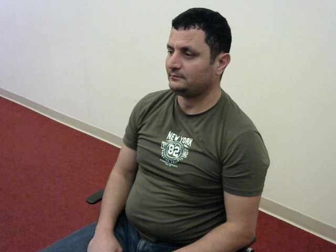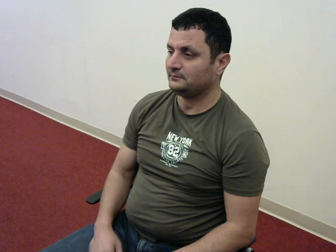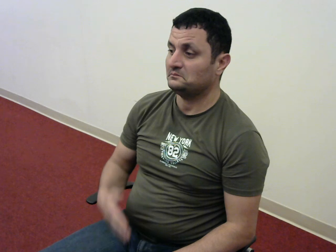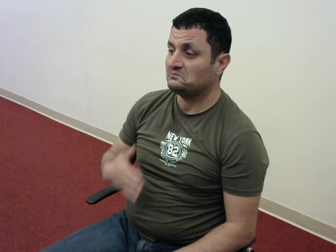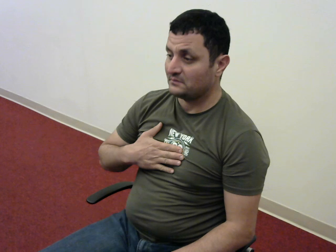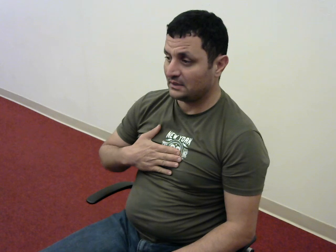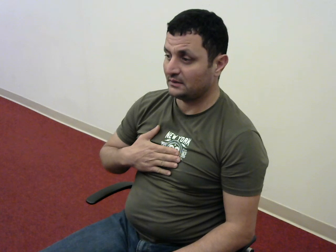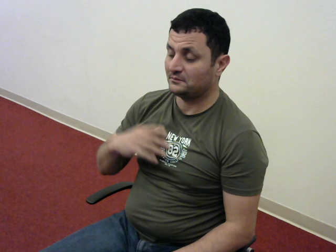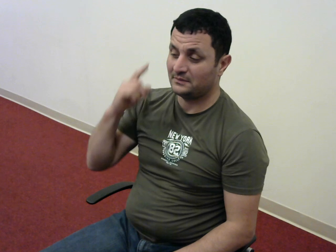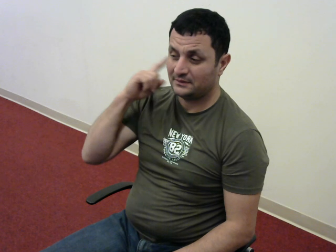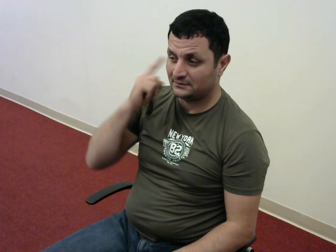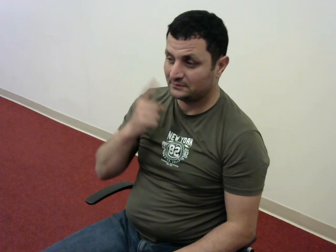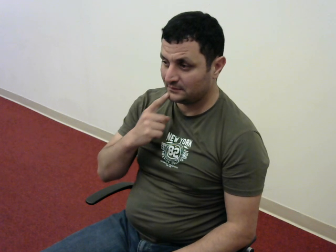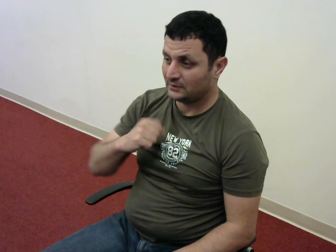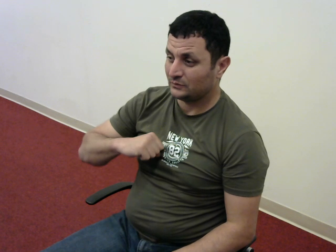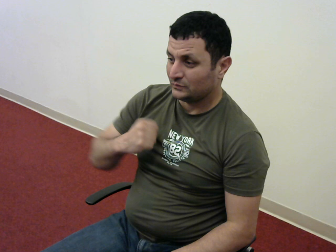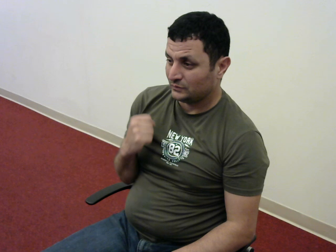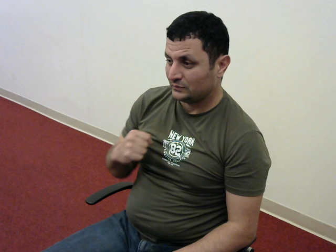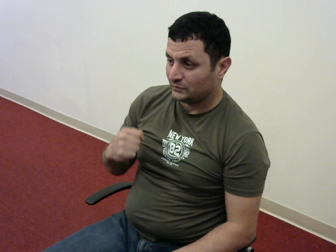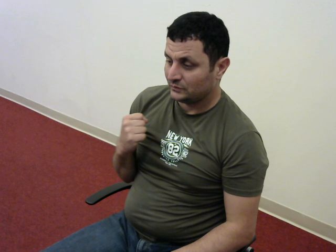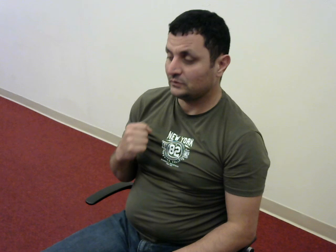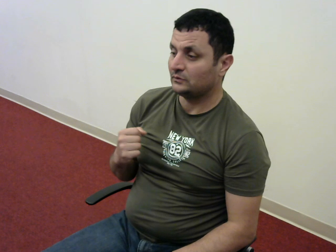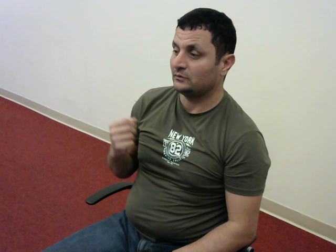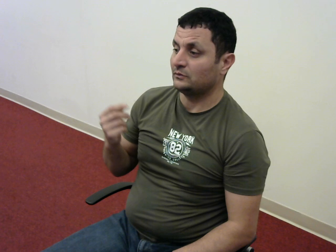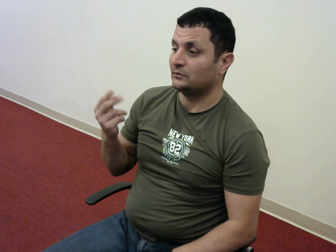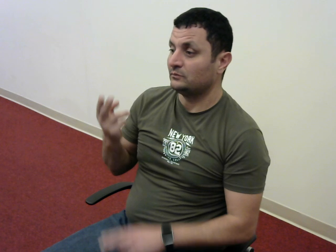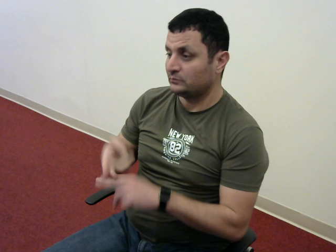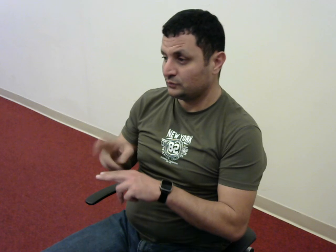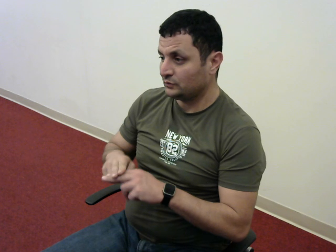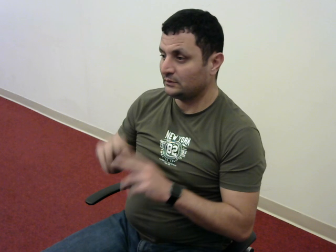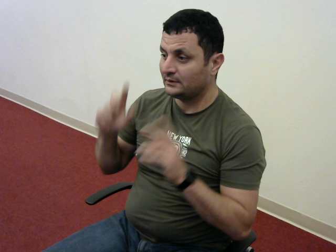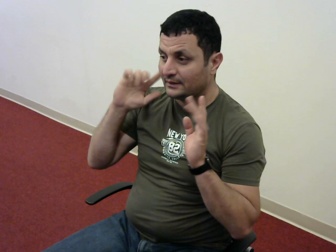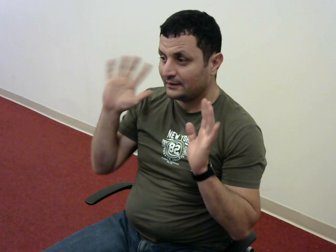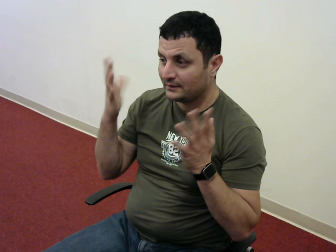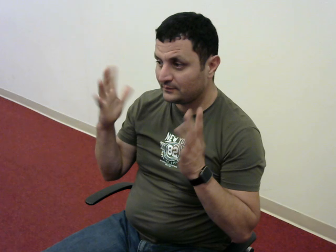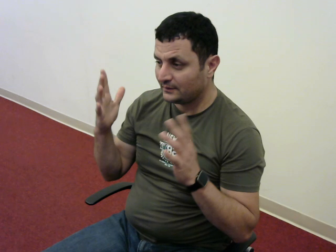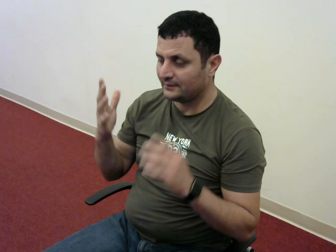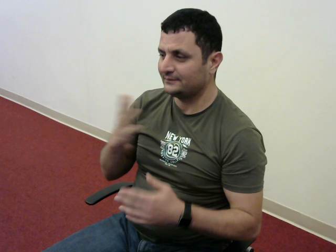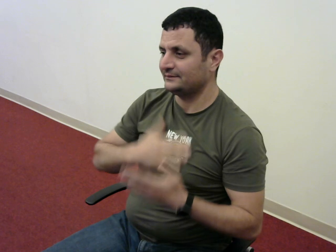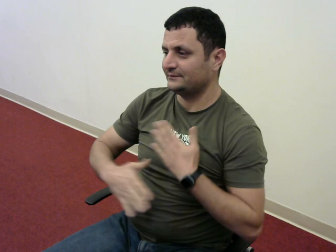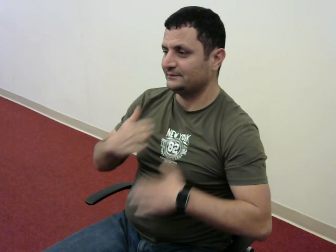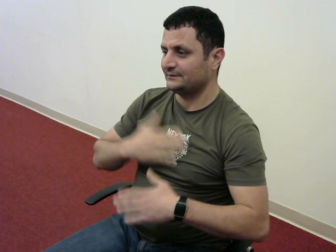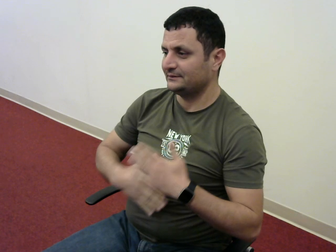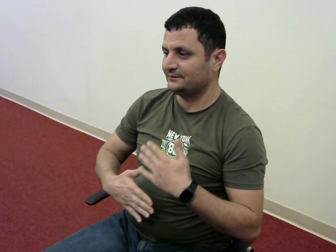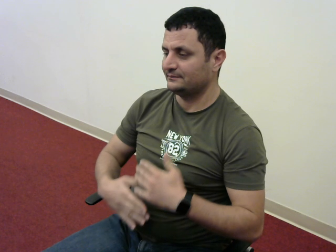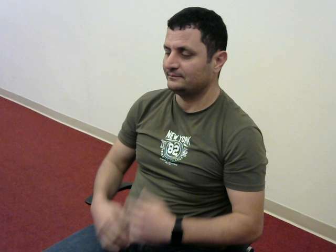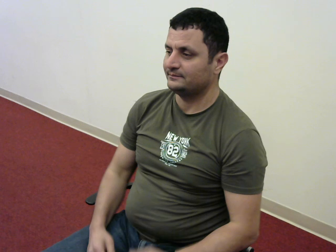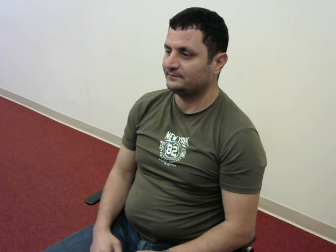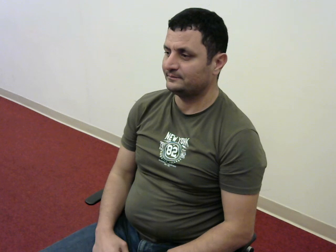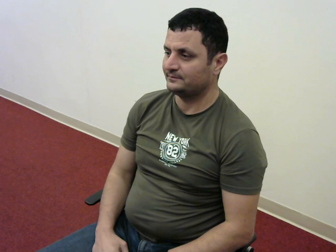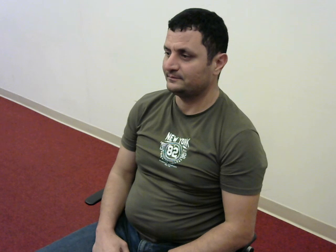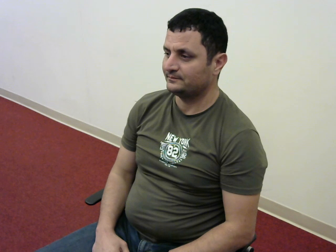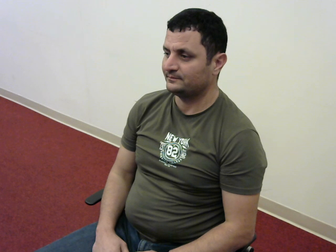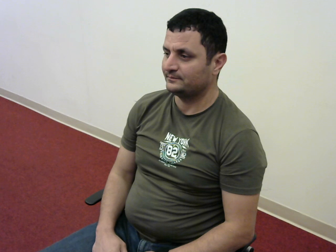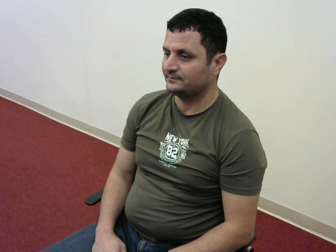Mənim eşitmə məhdudiyyətli dostlarım bu xəbərə sevinəcək